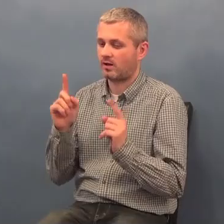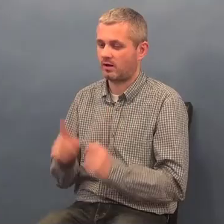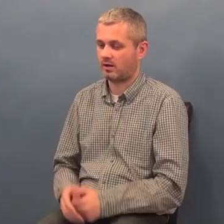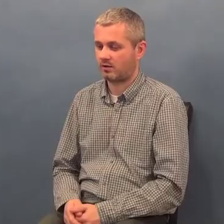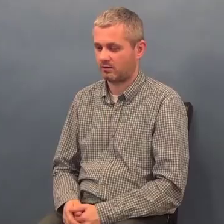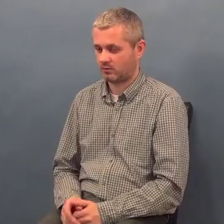Uwaga?